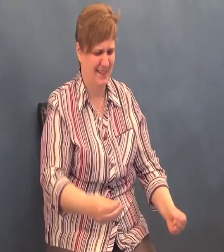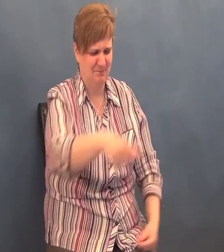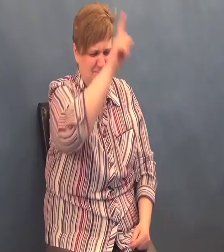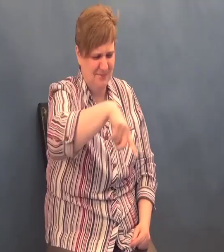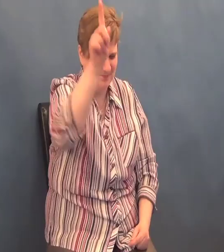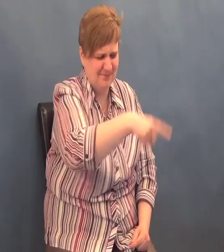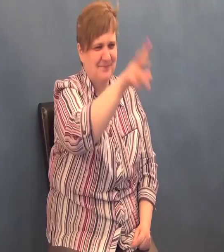Odpada.